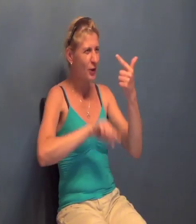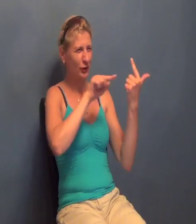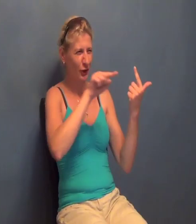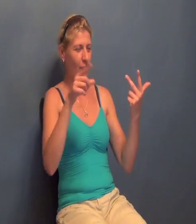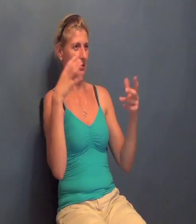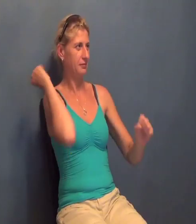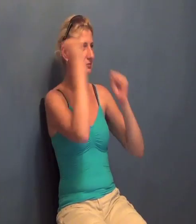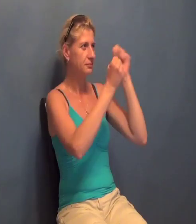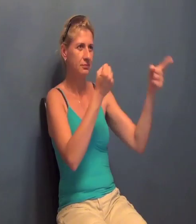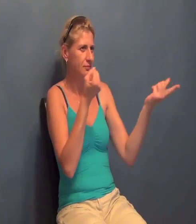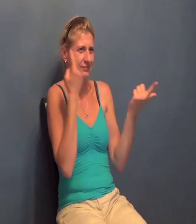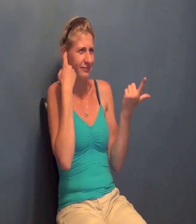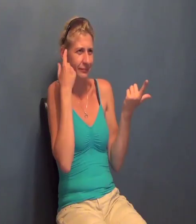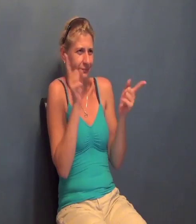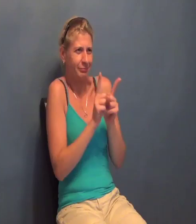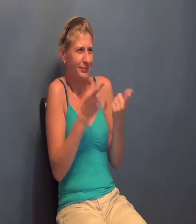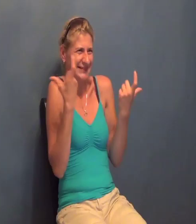"- Walili w drzwi, ale nie słyszałeś."